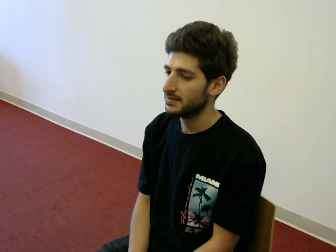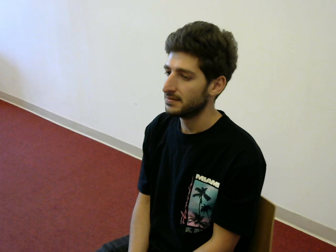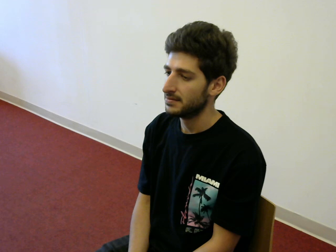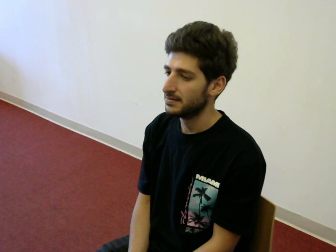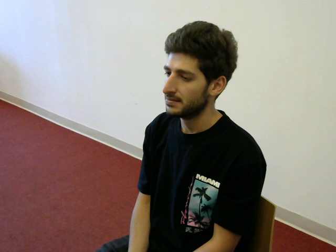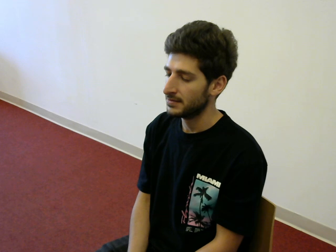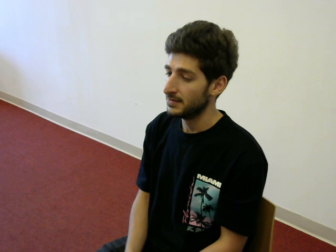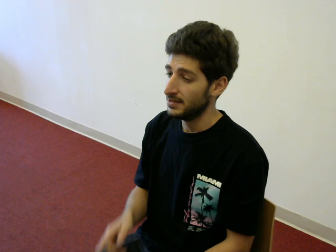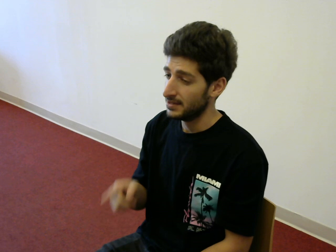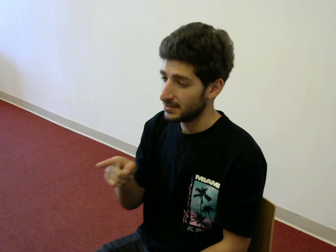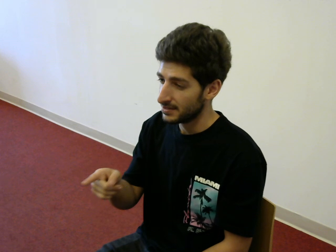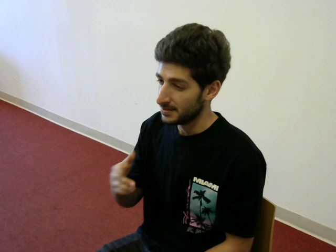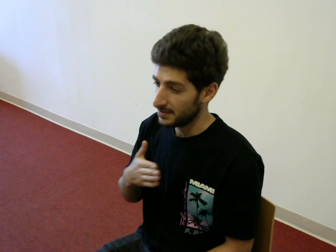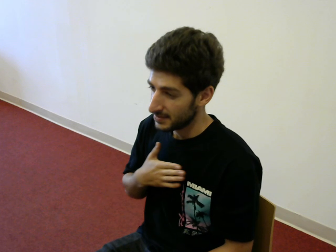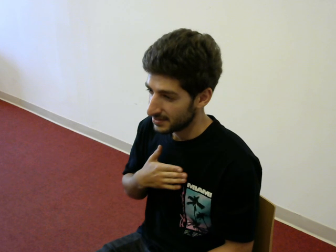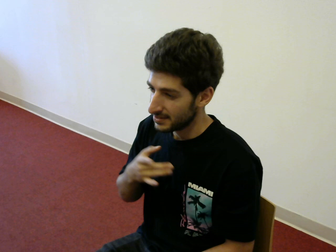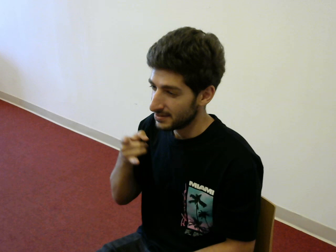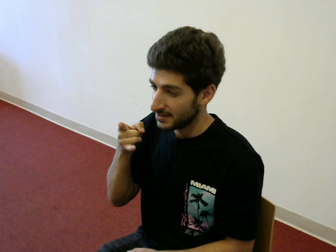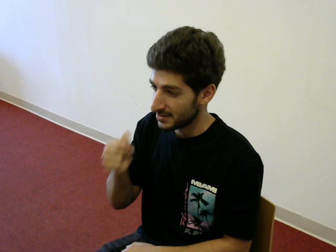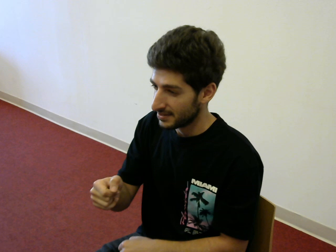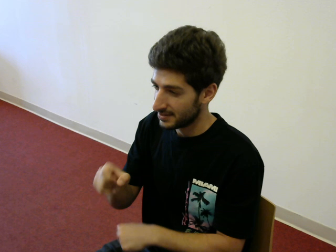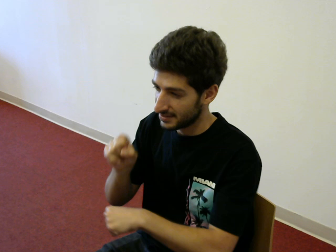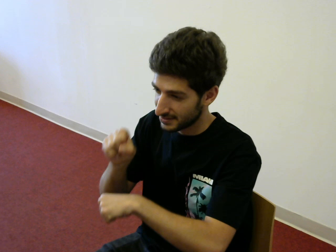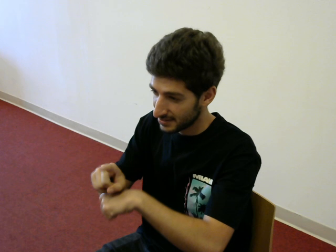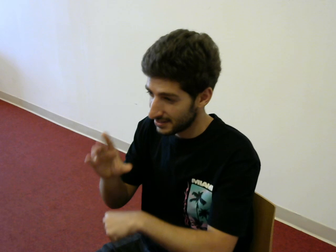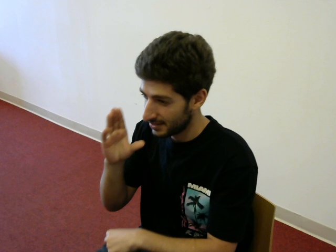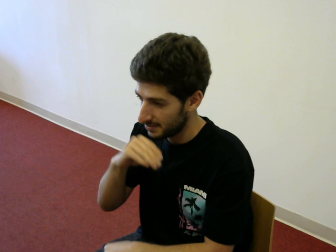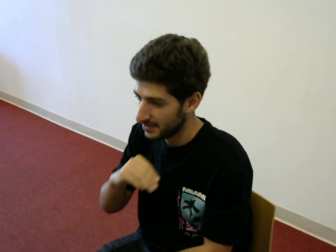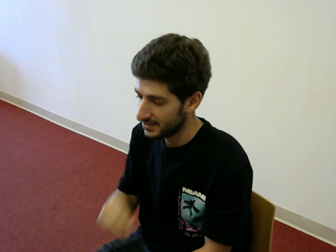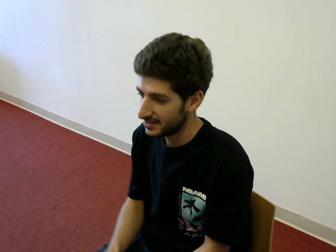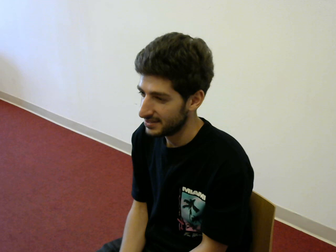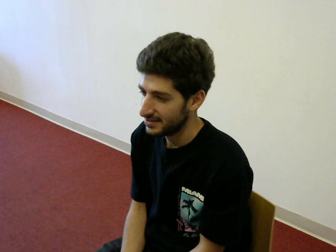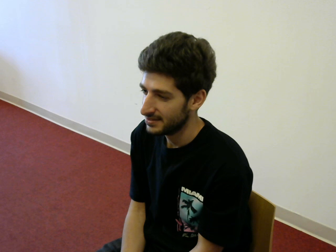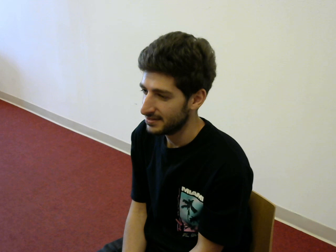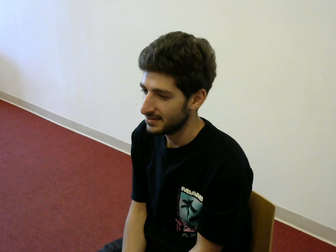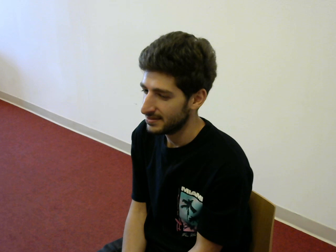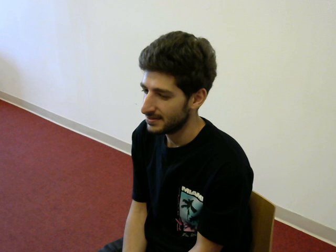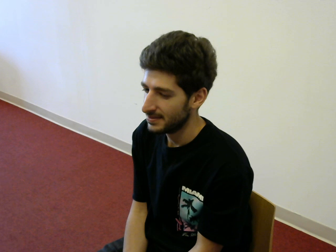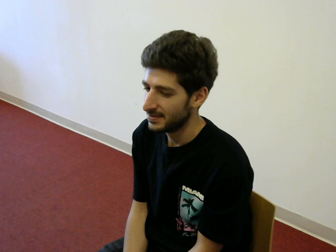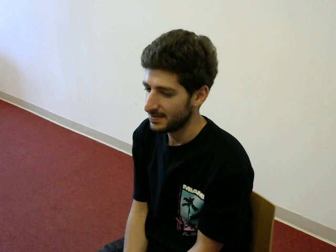Siz mənə taksi sifariş edə bilərsinizmi?